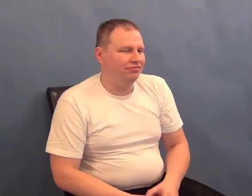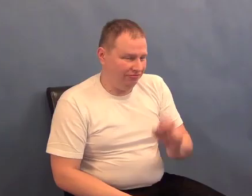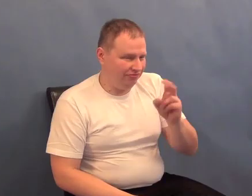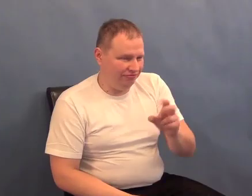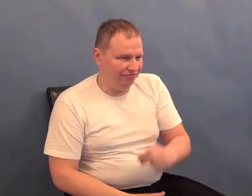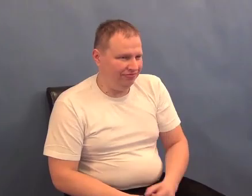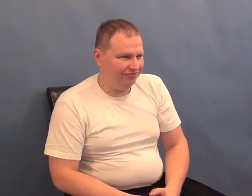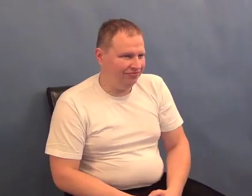Tak.